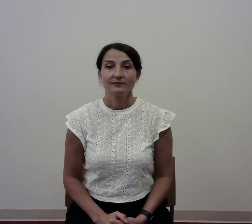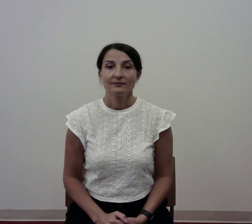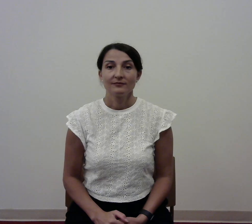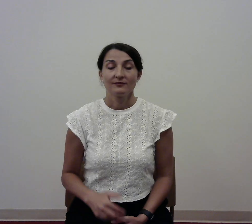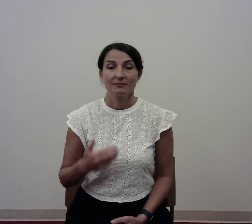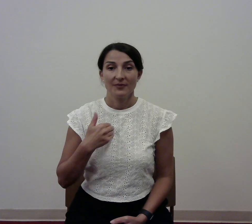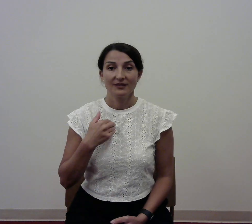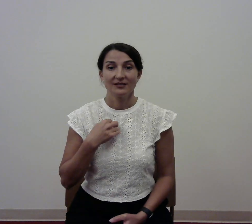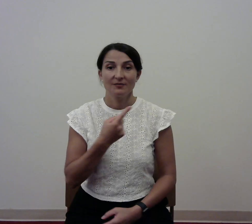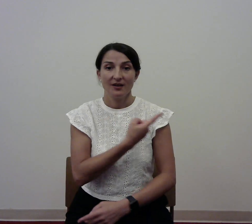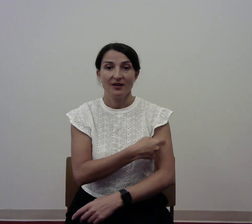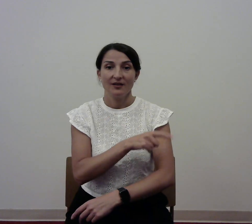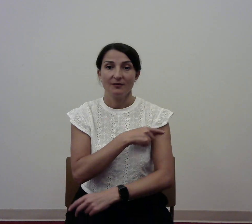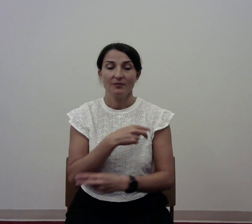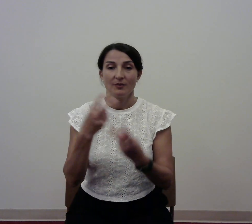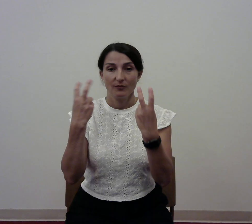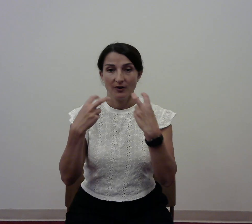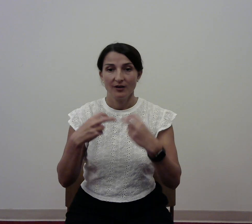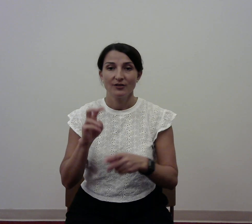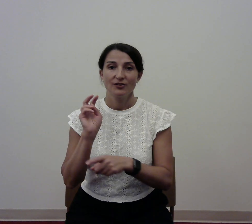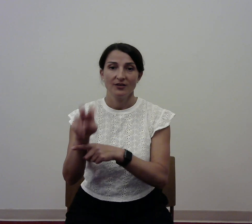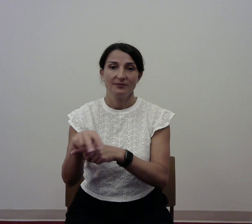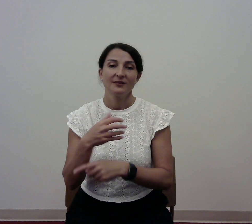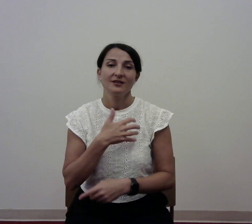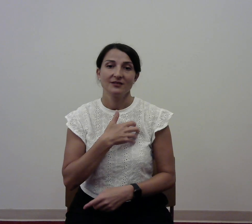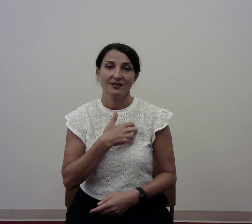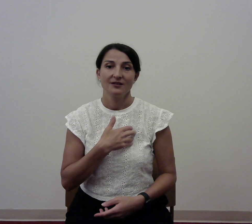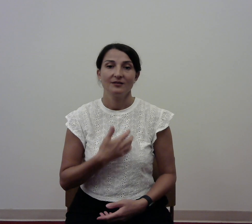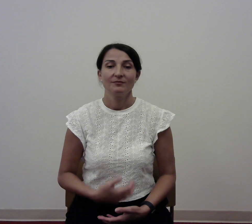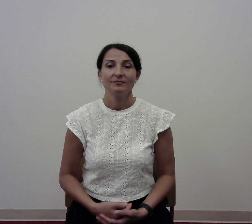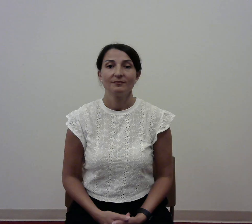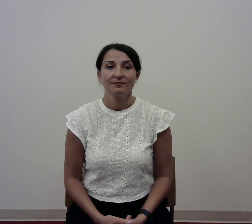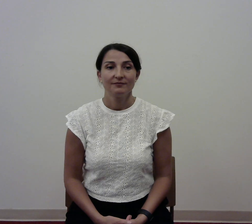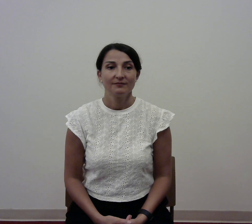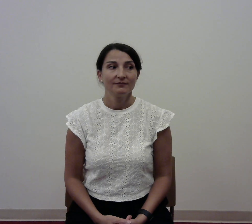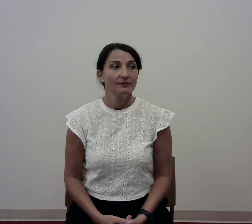Mən həkim müayinəsindən keçmək istəyirəm